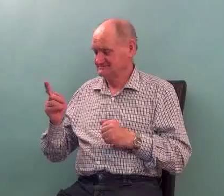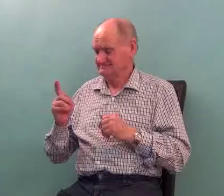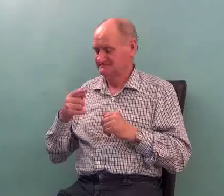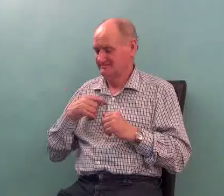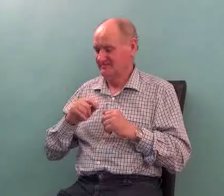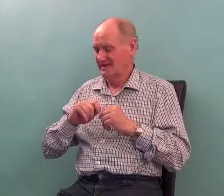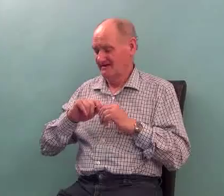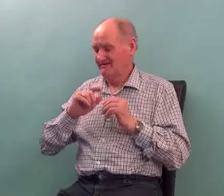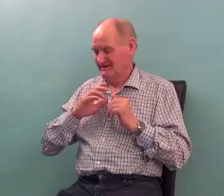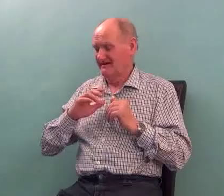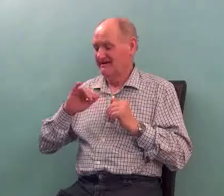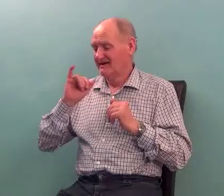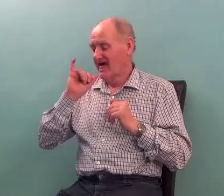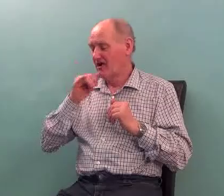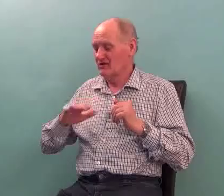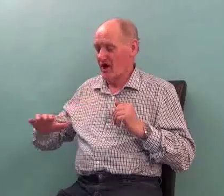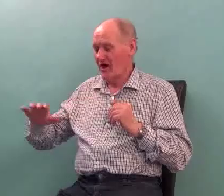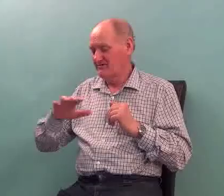Ja byłem w Europie.